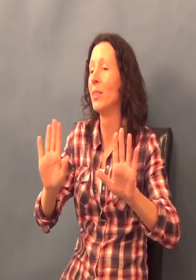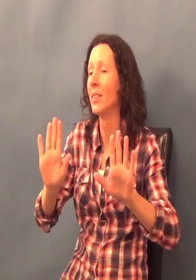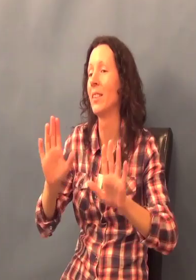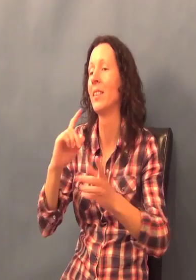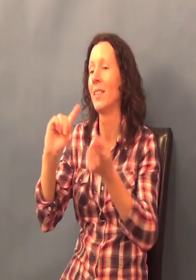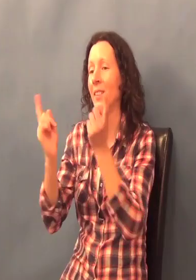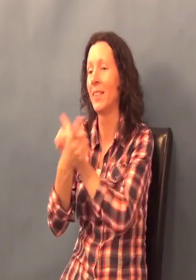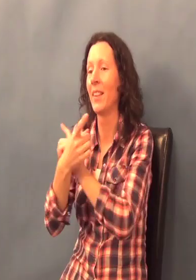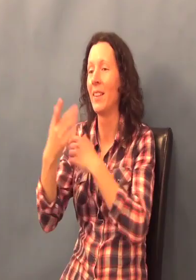Mysz mówi: Stop. Nie, nie.